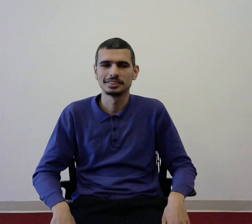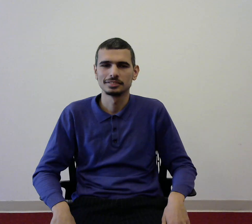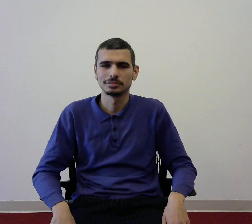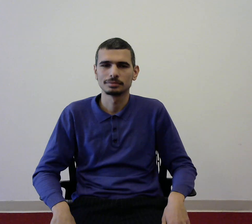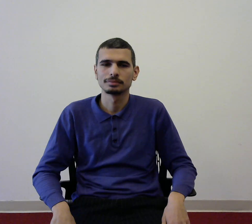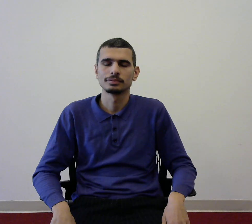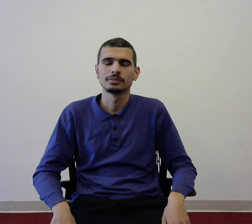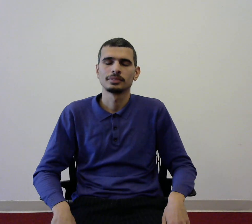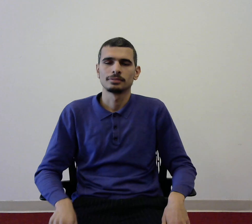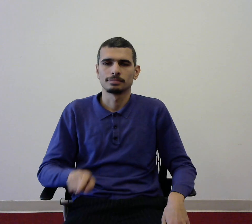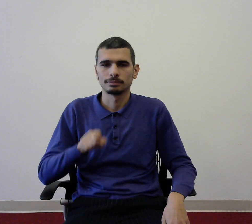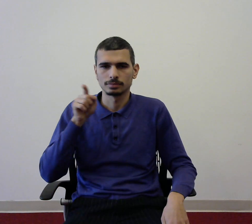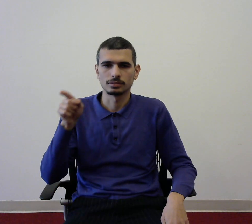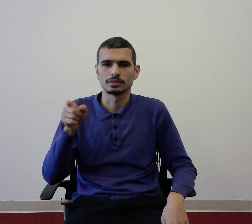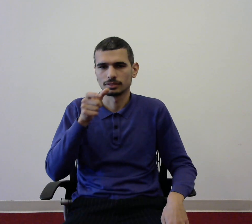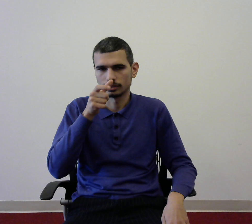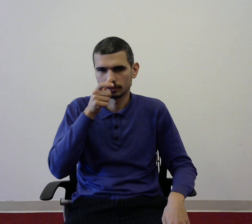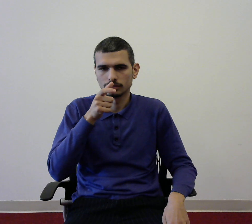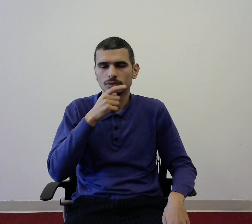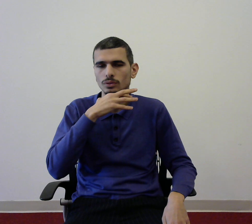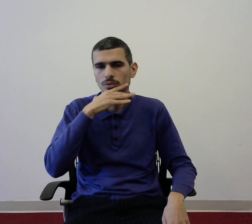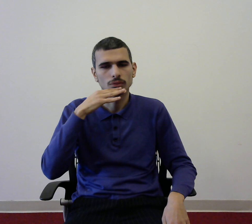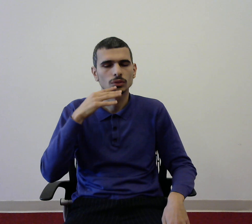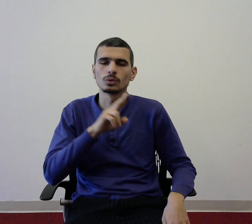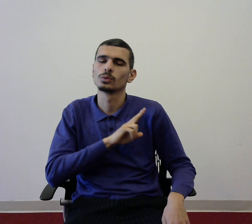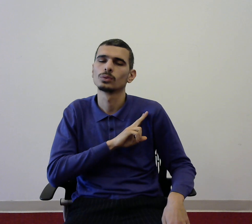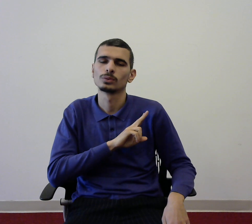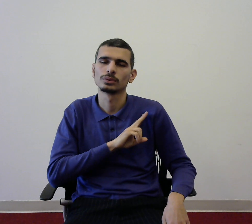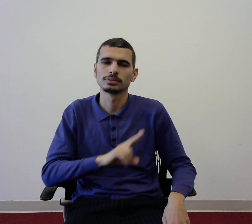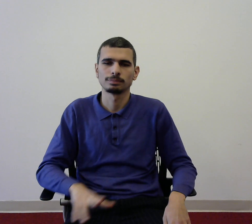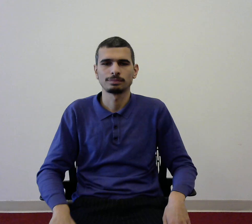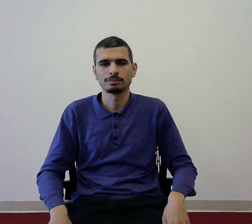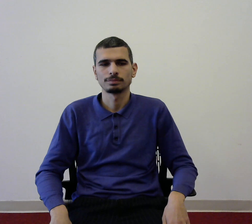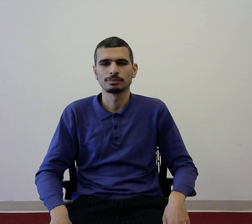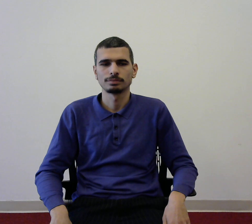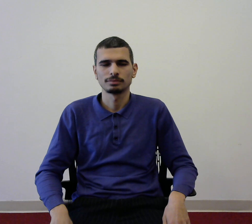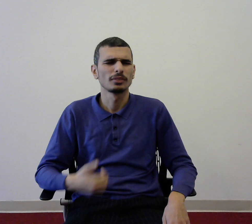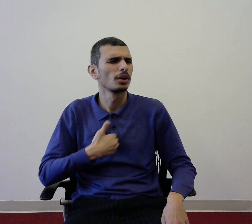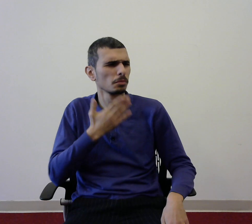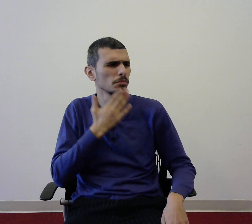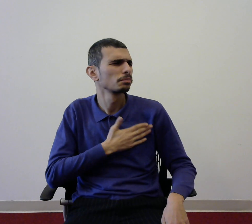O itləri çox sevir